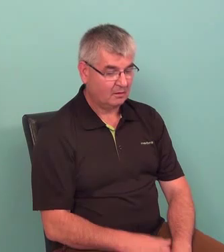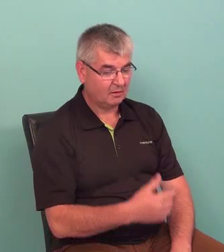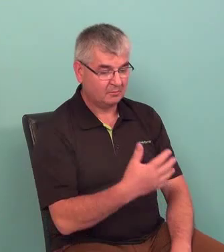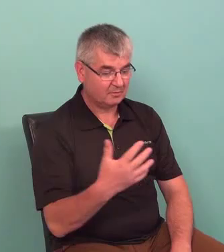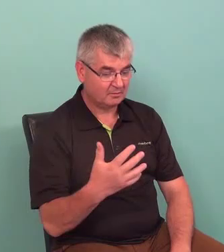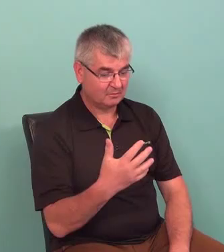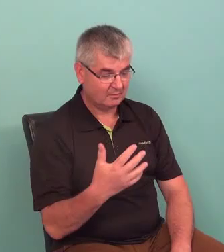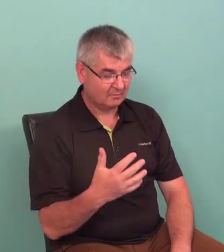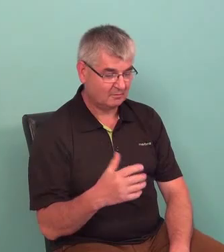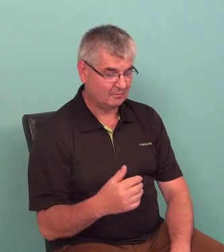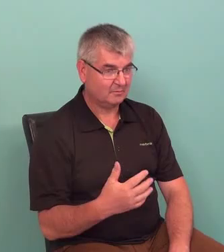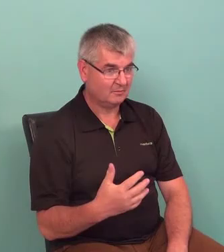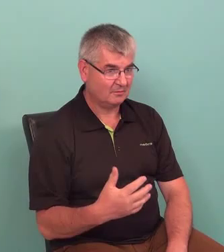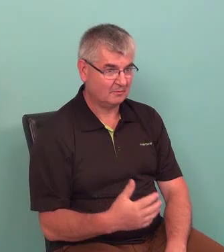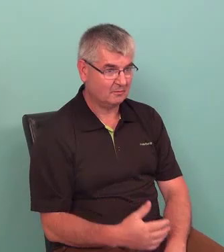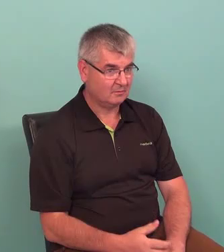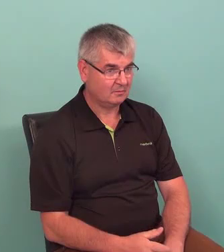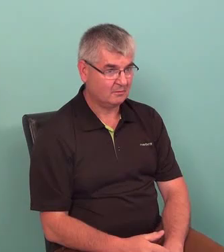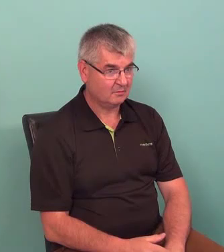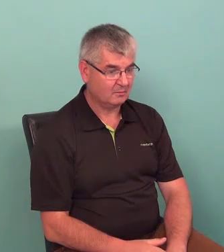Piąty.